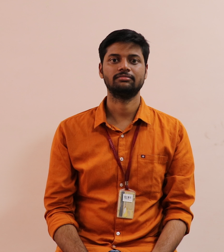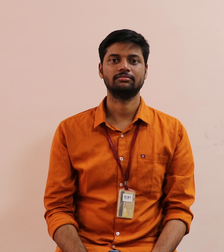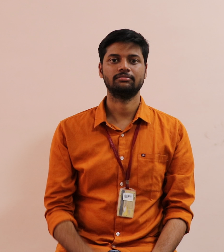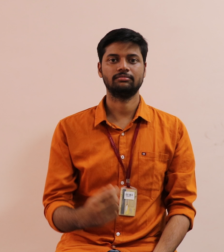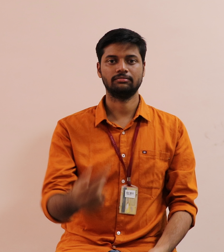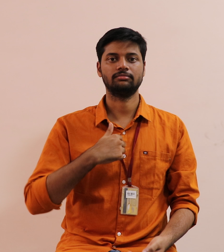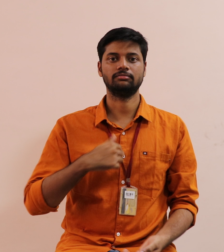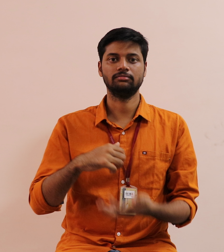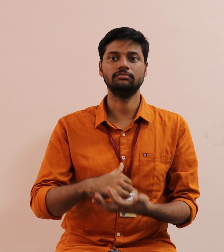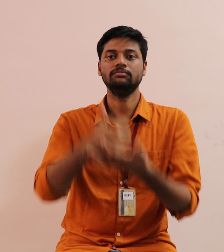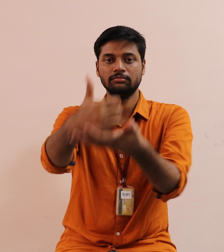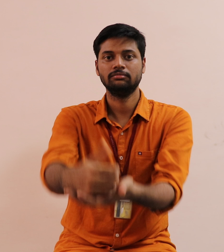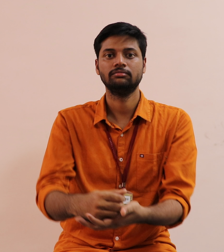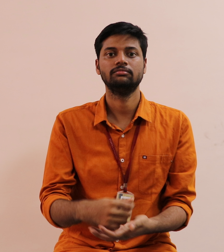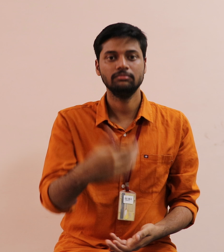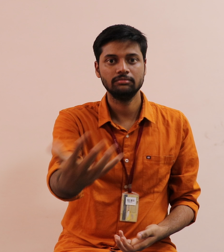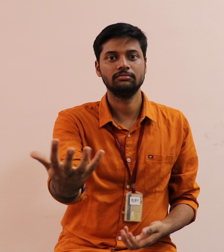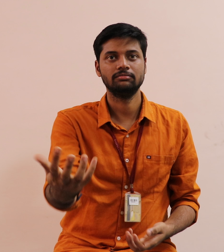can i help you